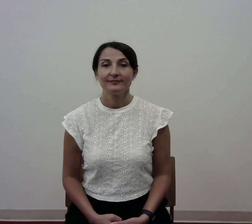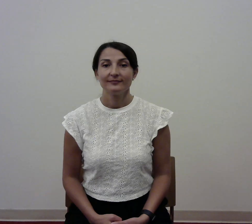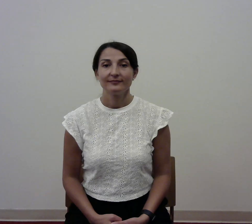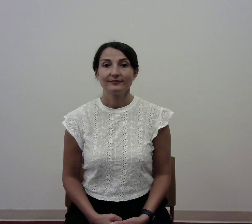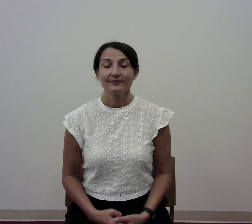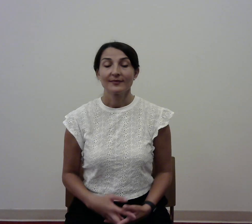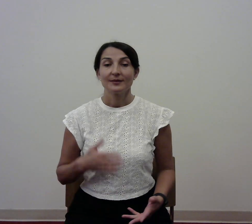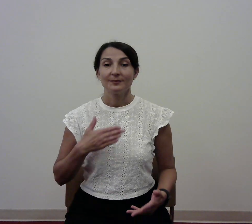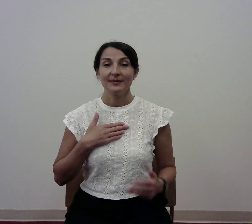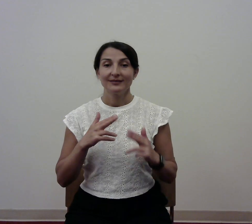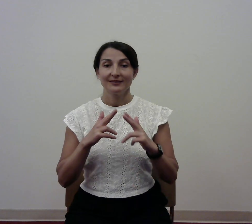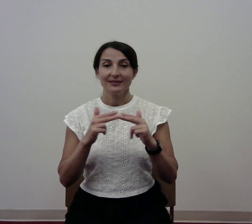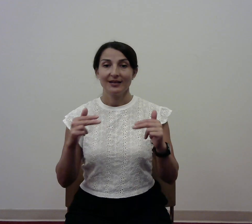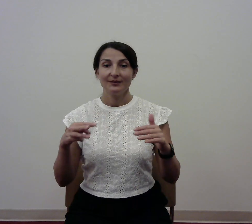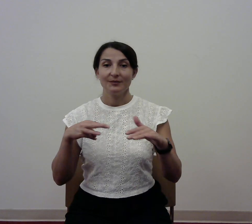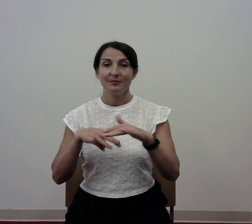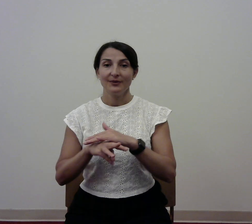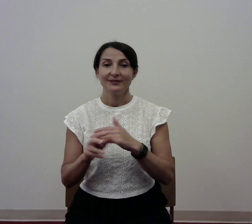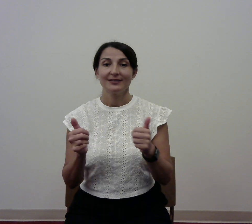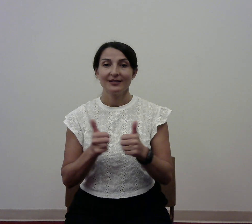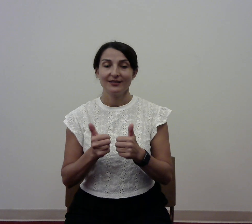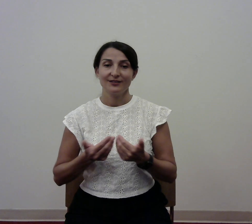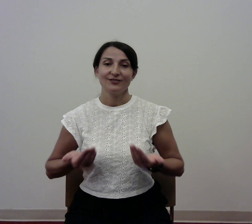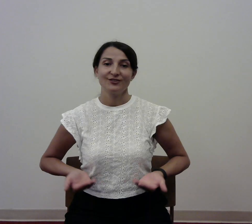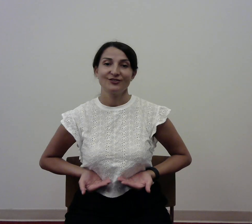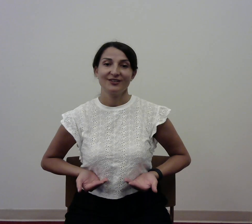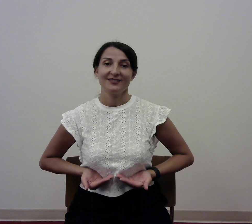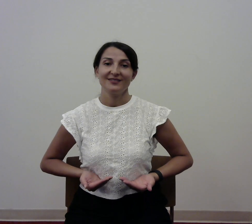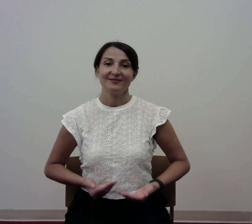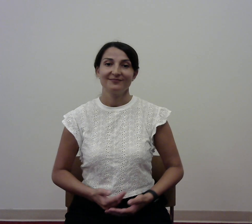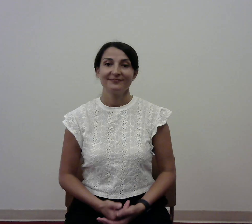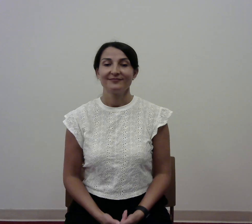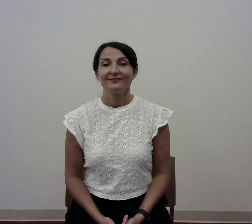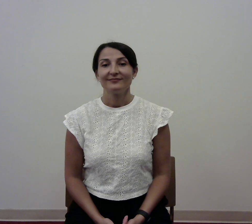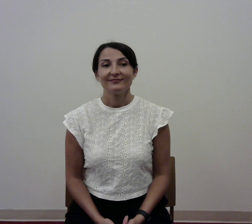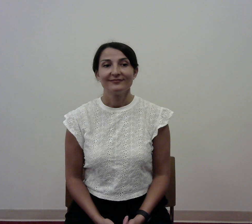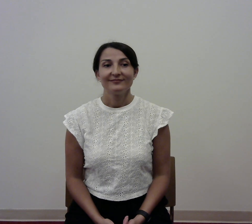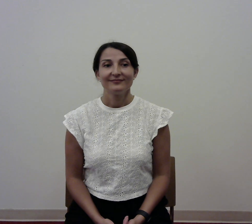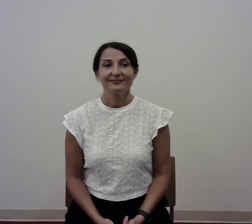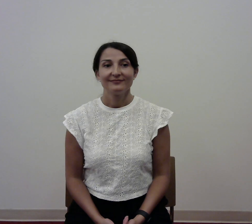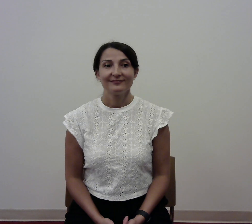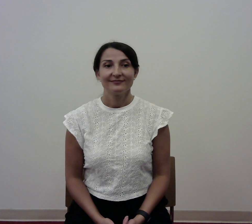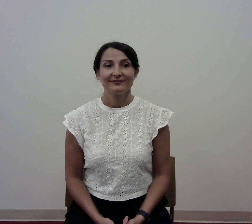Mən Nərimanov metrosunun yanında yaşayıram